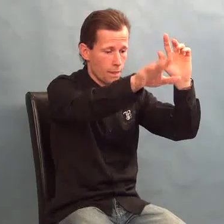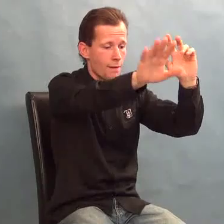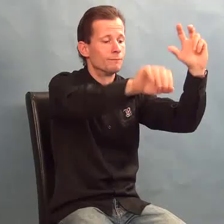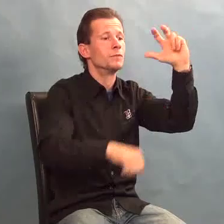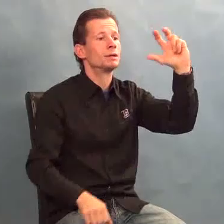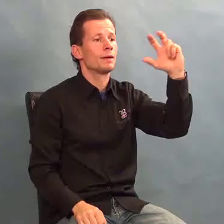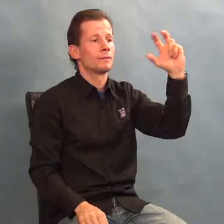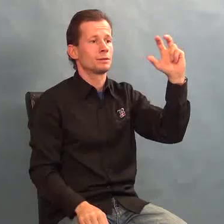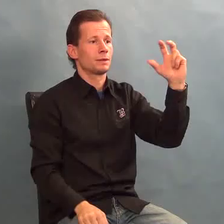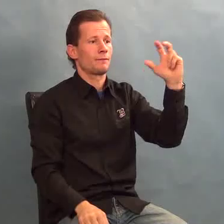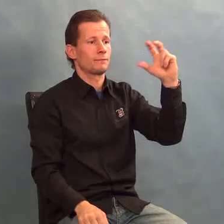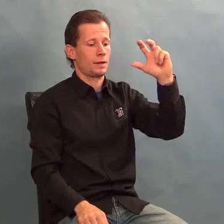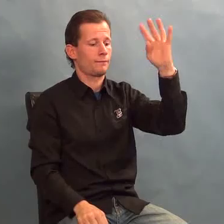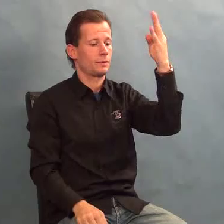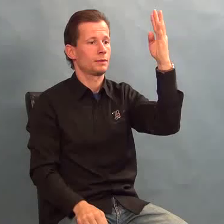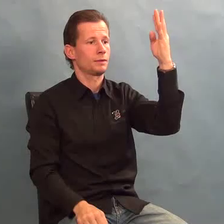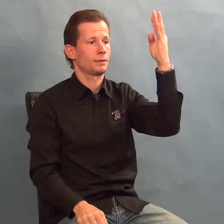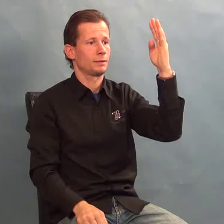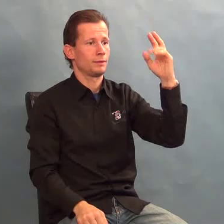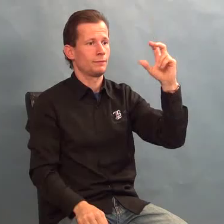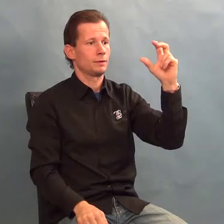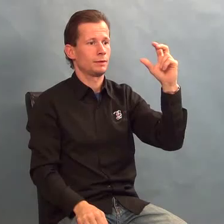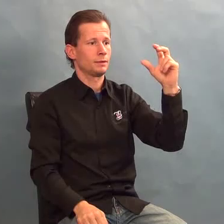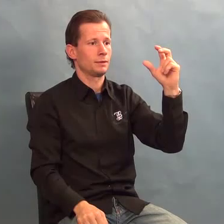Czwartek, czwartego...